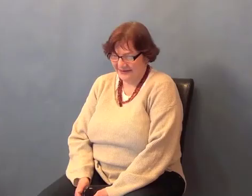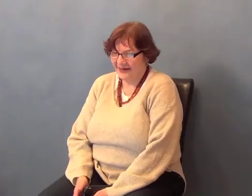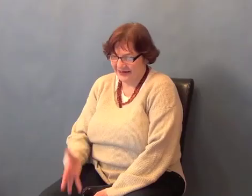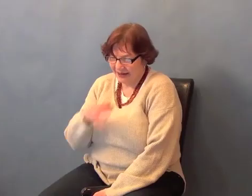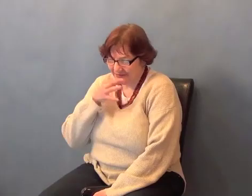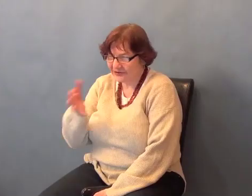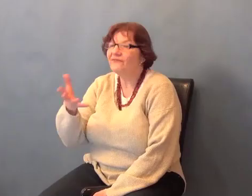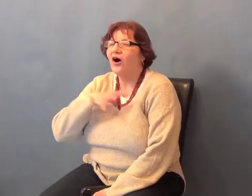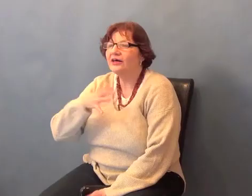Pytam, kiedy masz wolne.